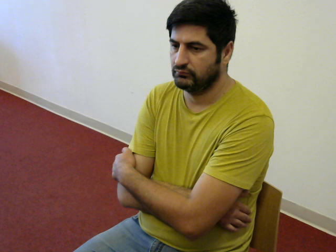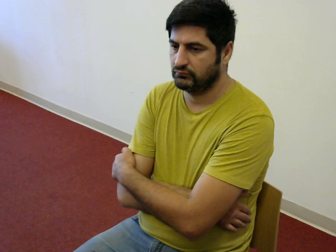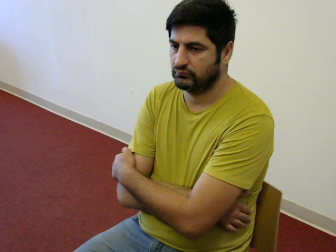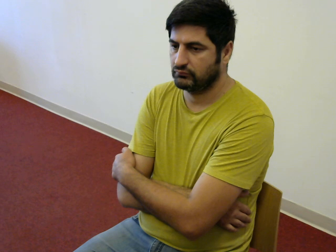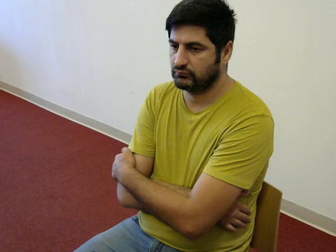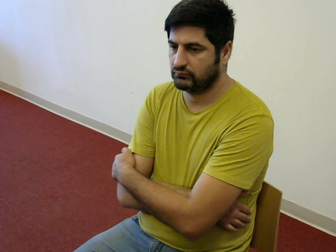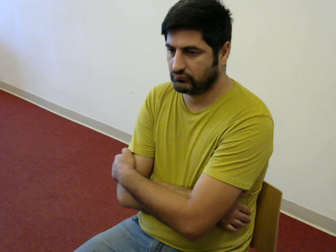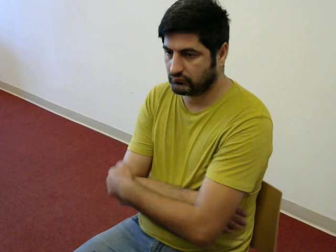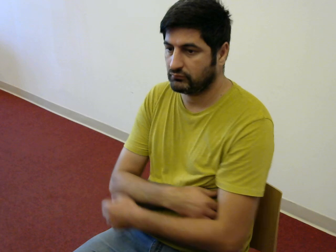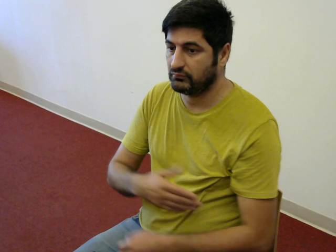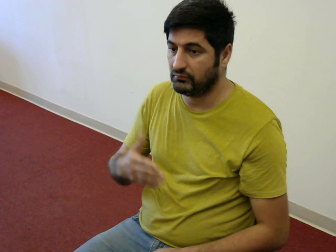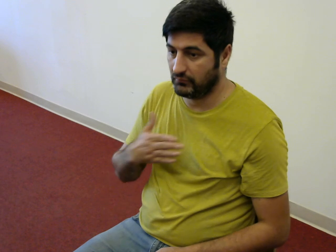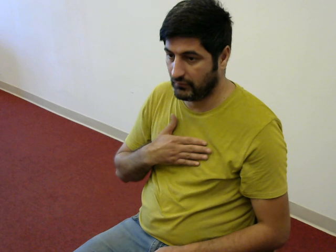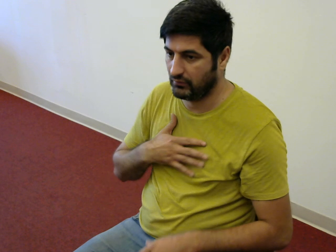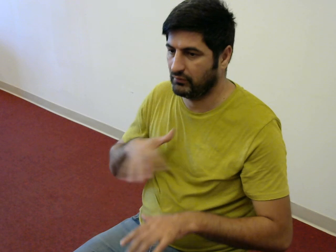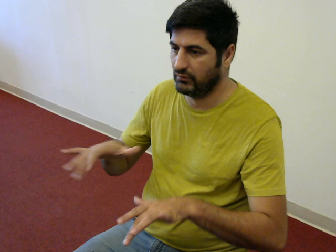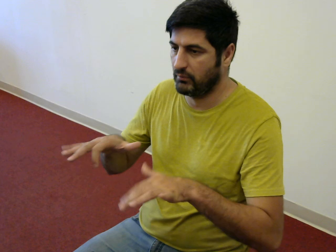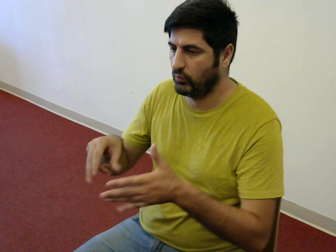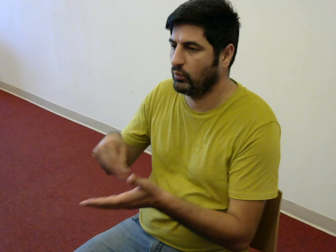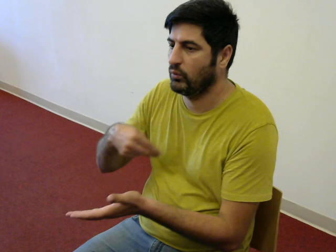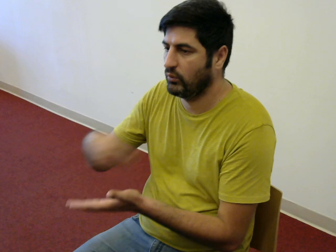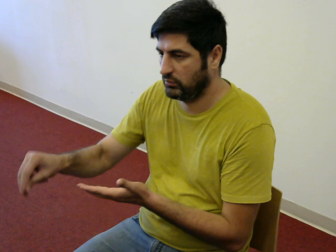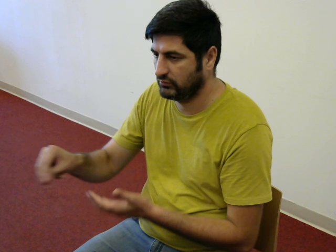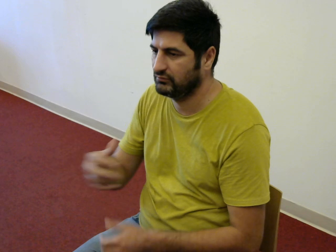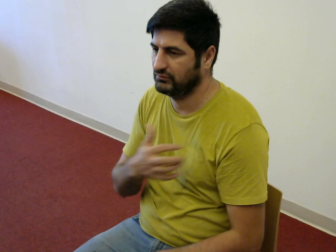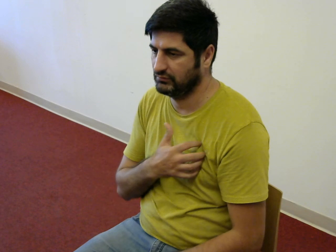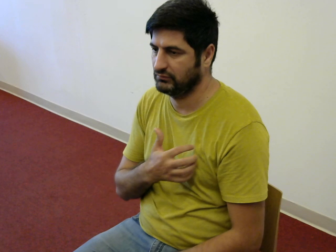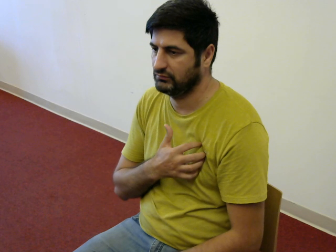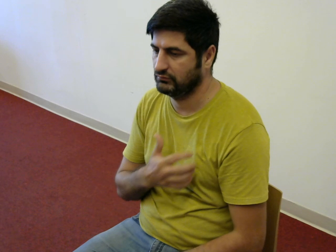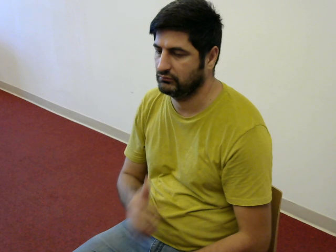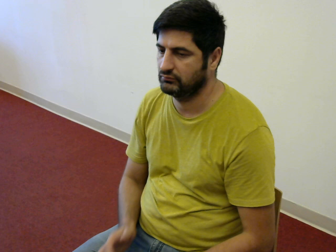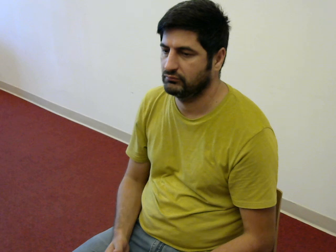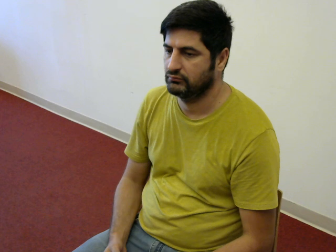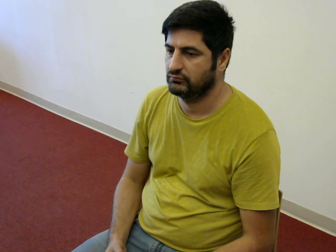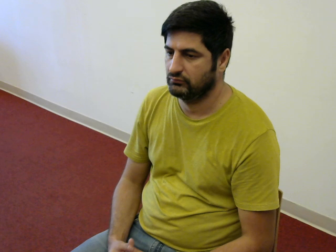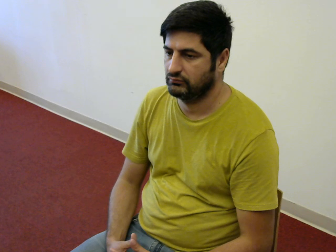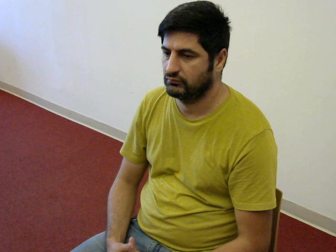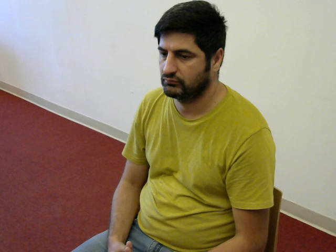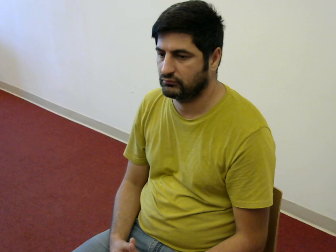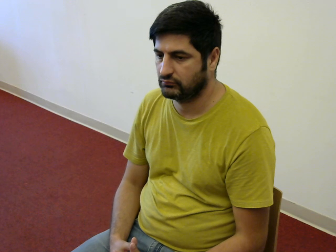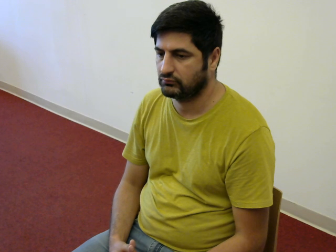Mən kompüter almaq istəyirəm